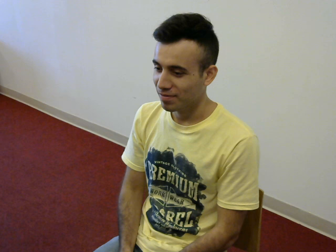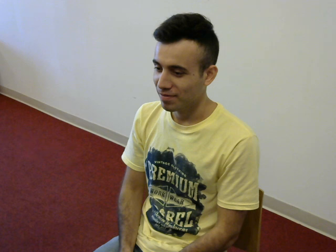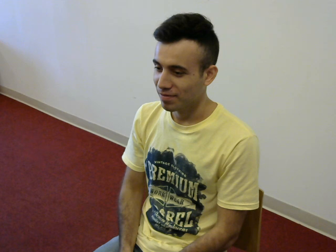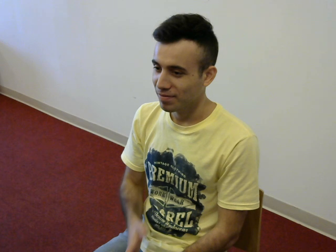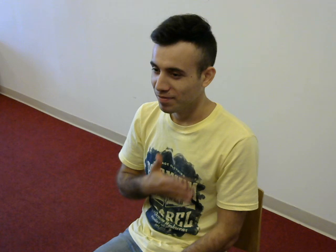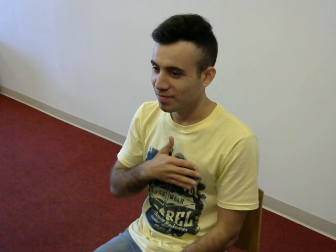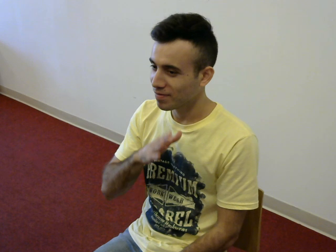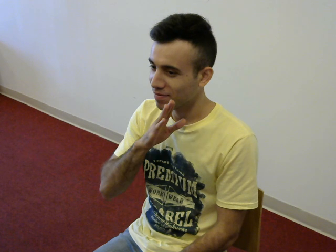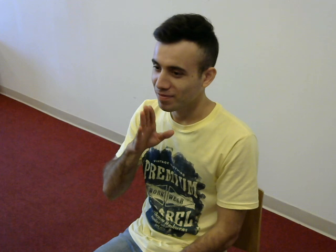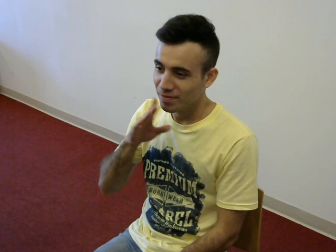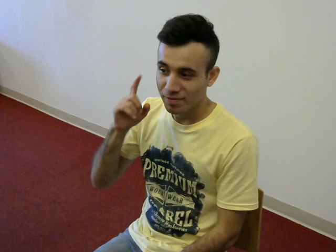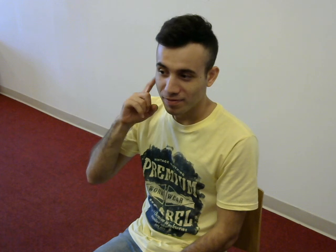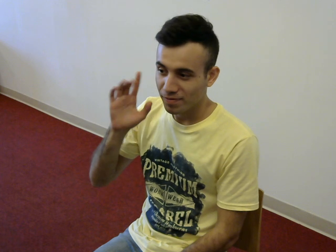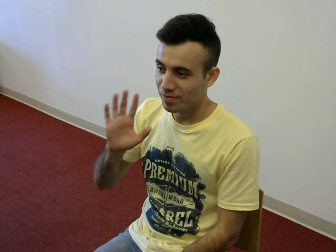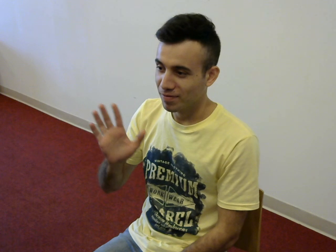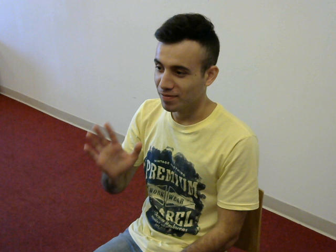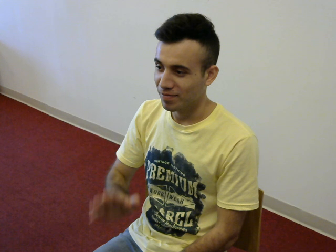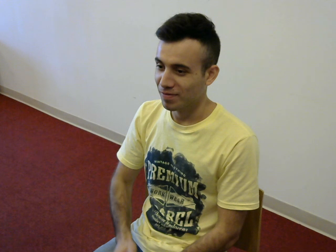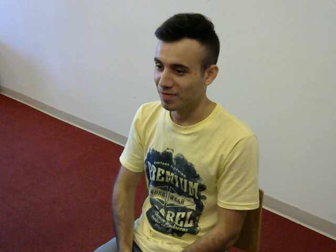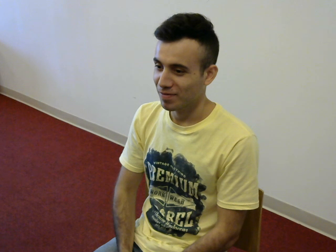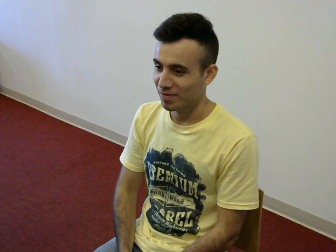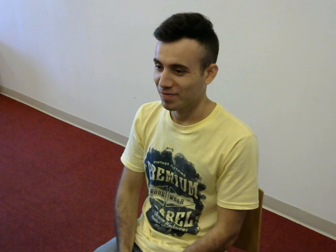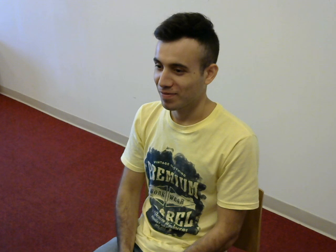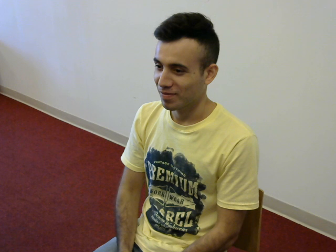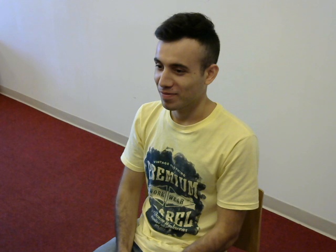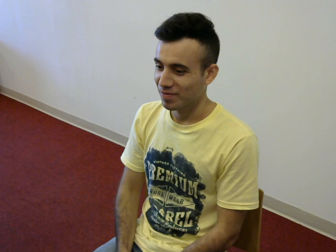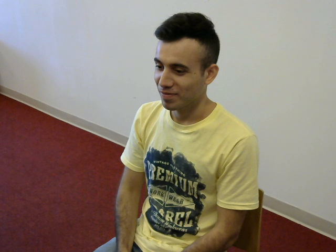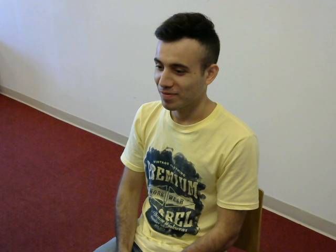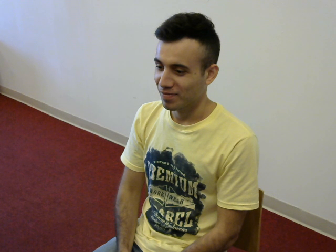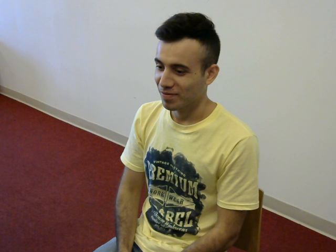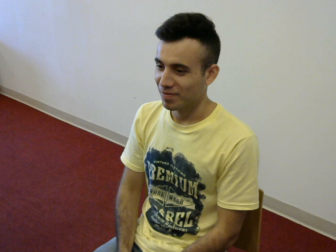Mənim anam eşitmir